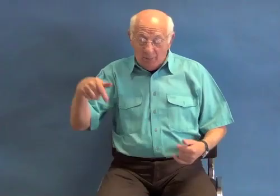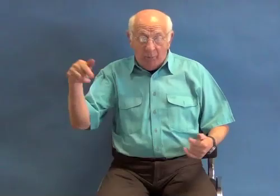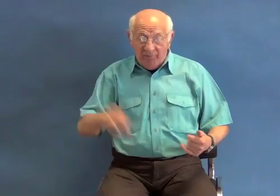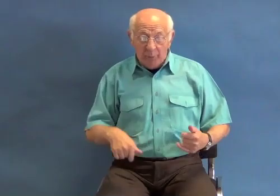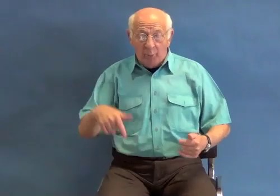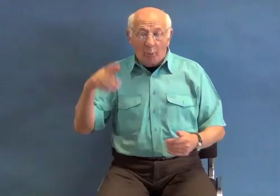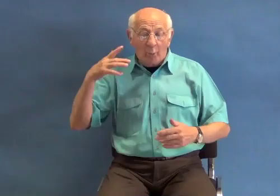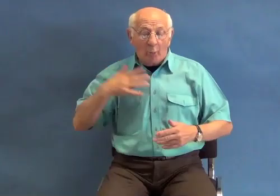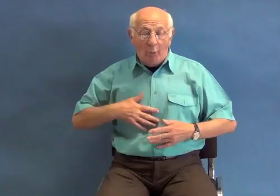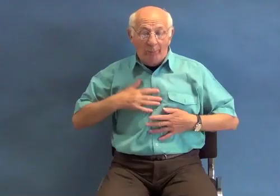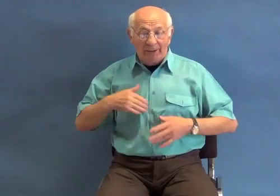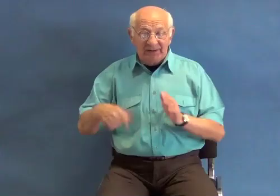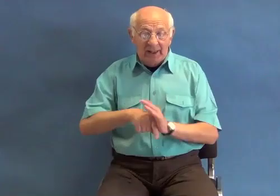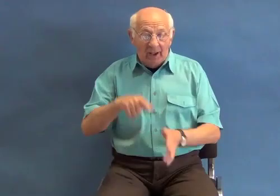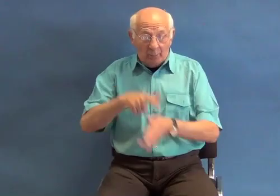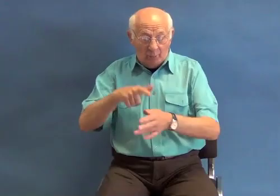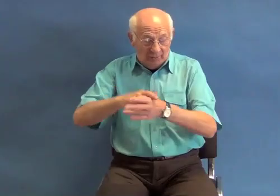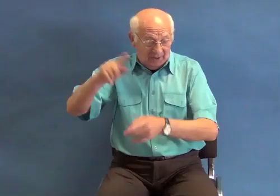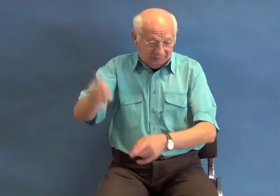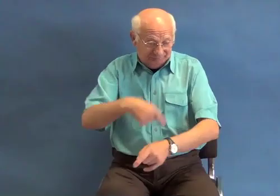Nie powinno się kąpać koni.